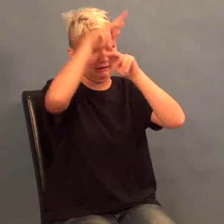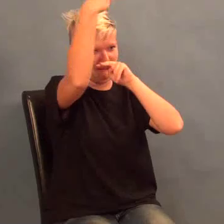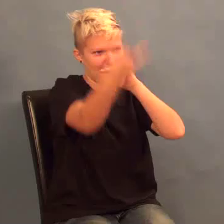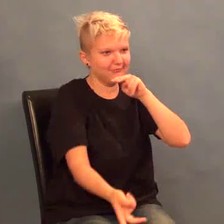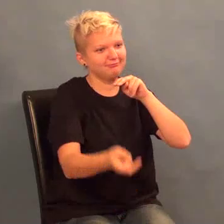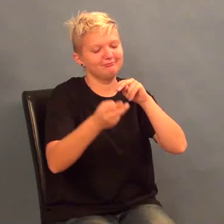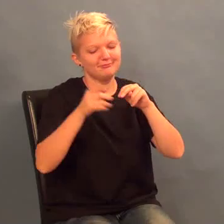Chłopiec wyskoczył za okno.